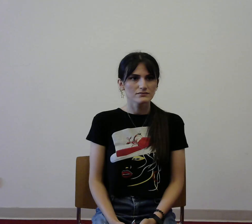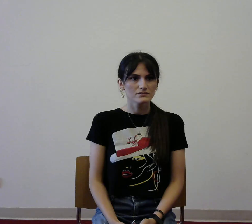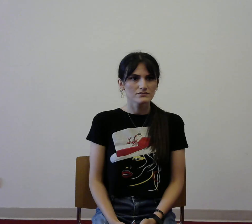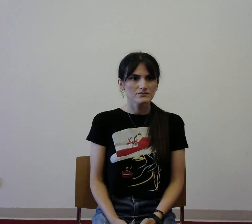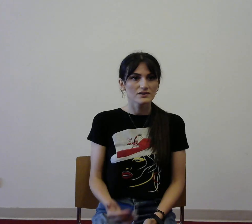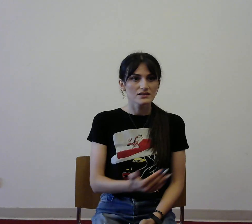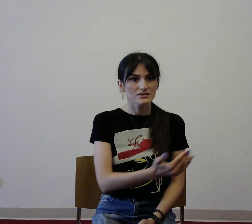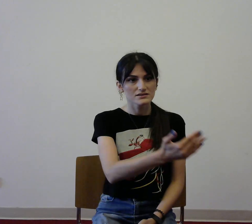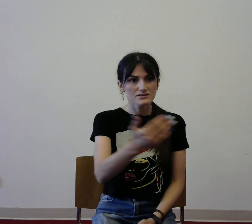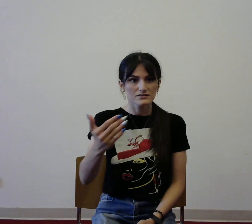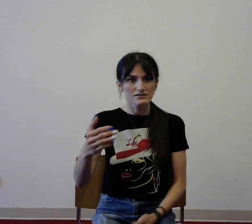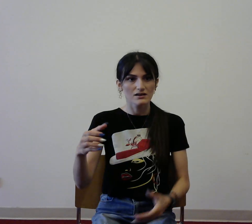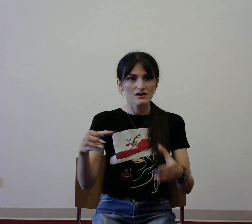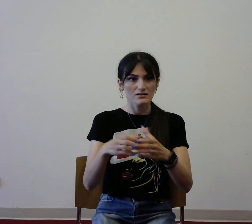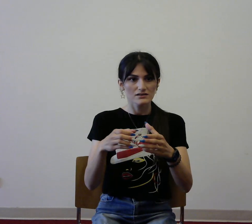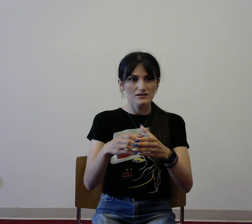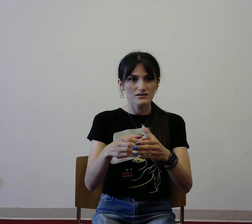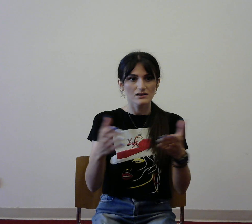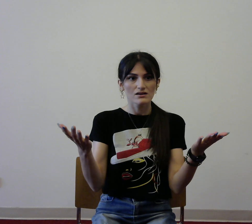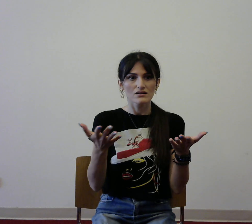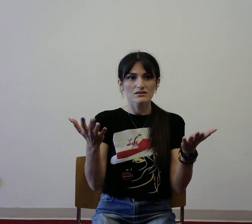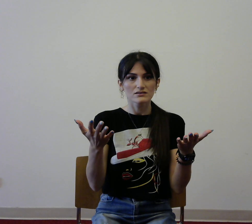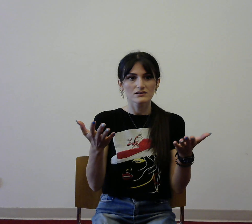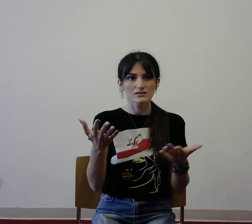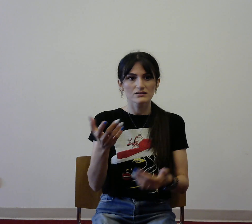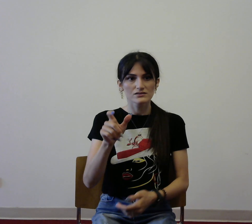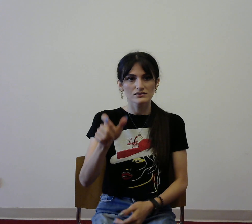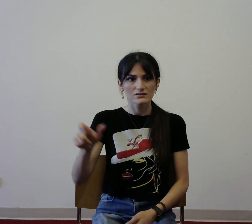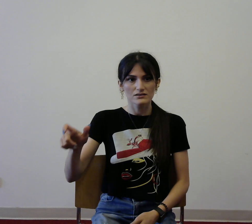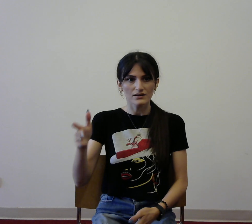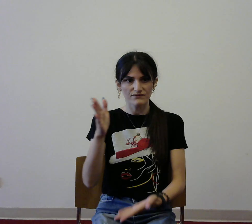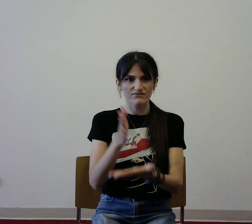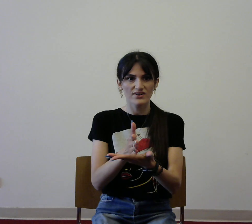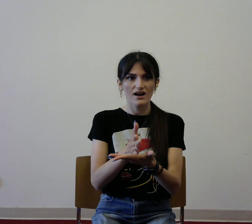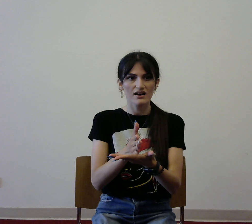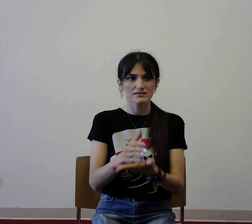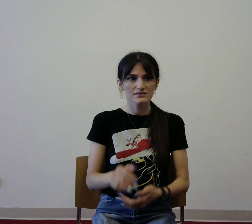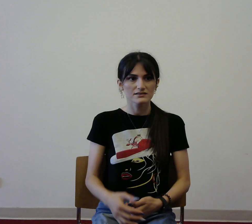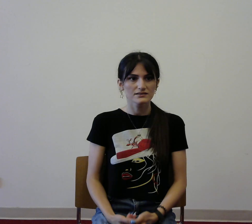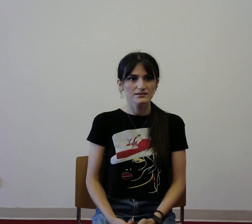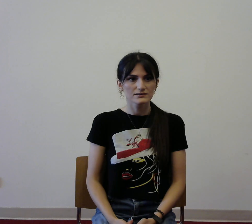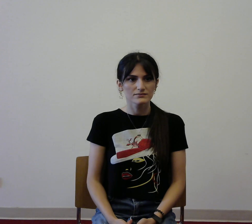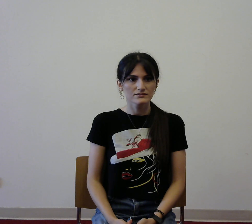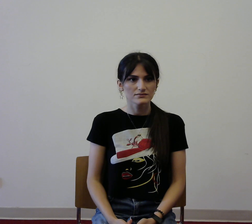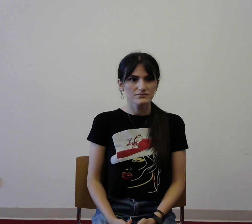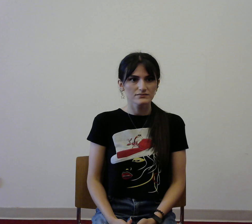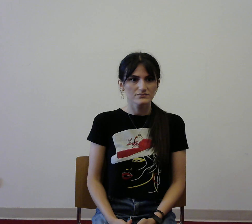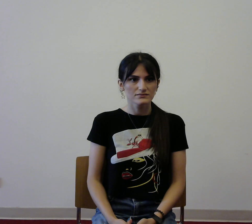Sizin komandada neçə nəfər var?